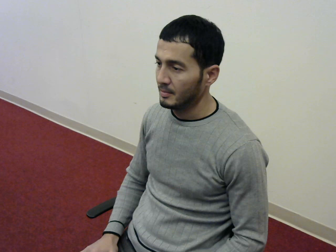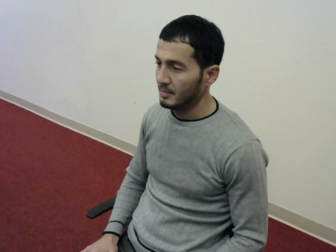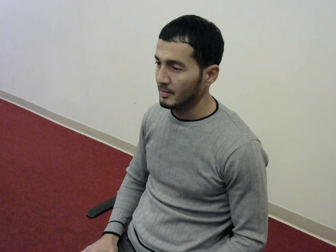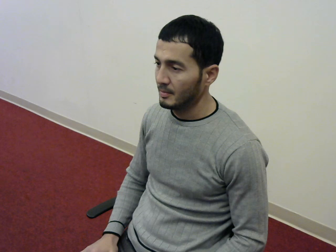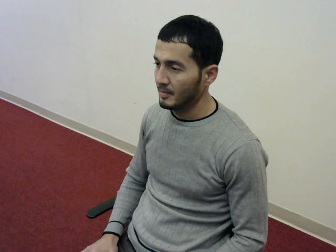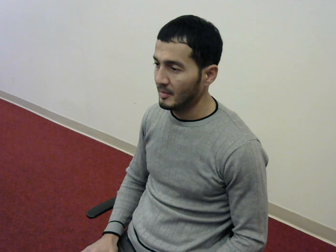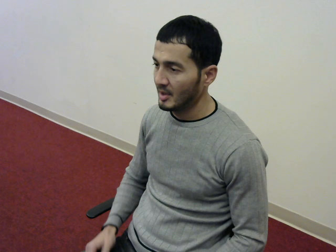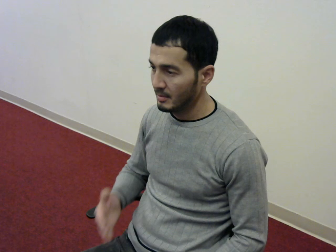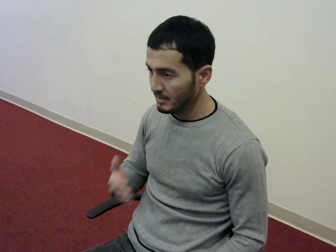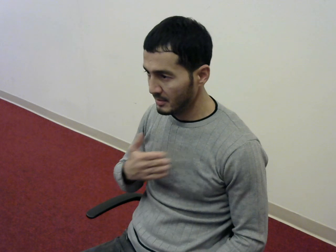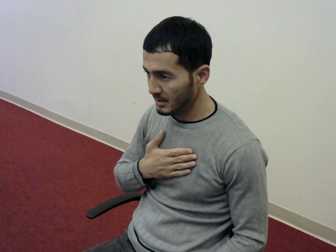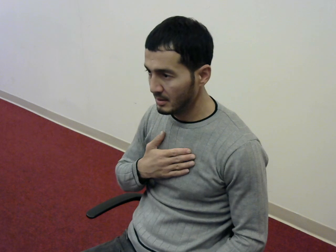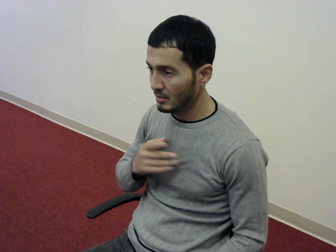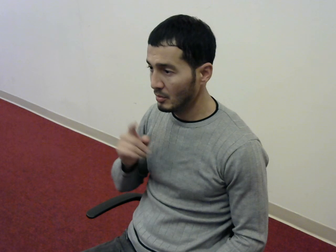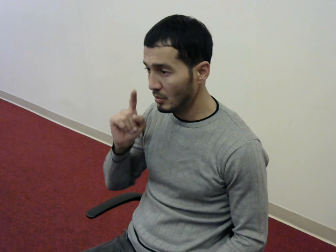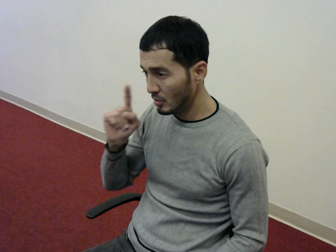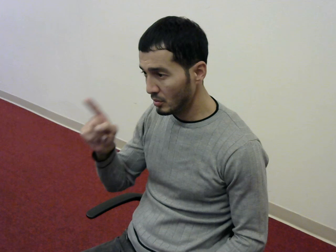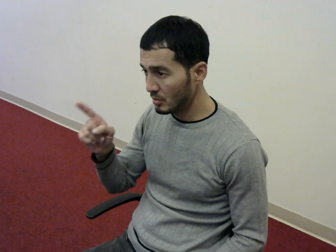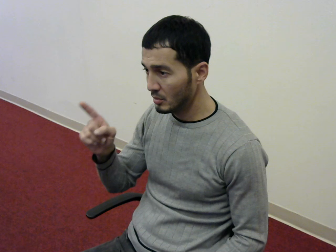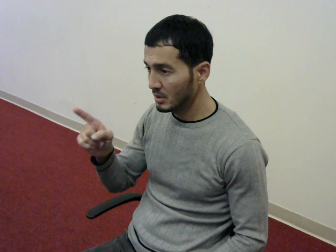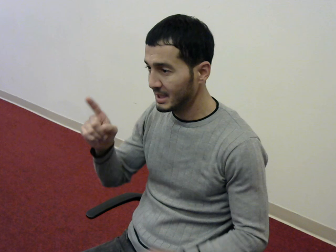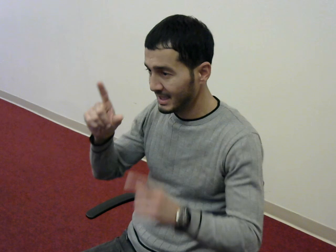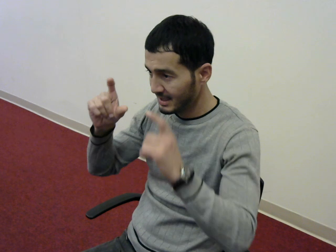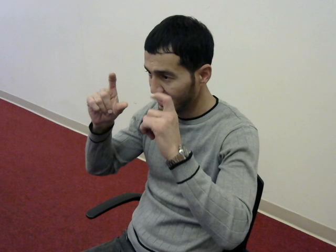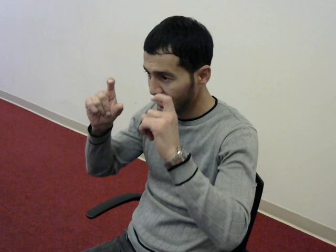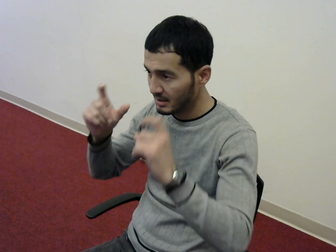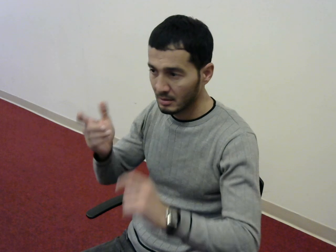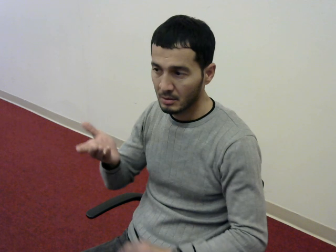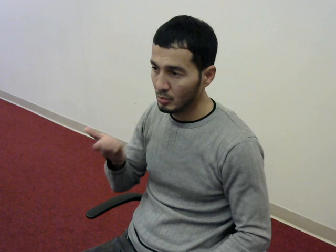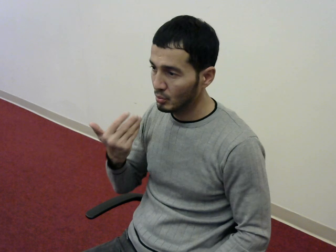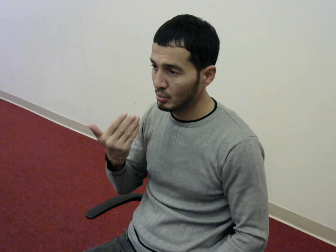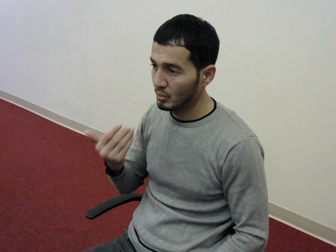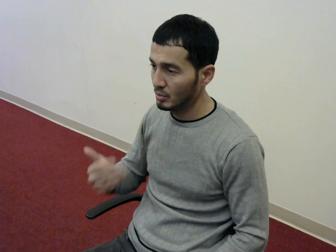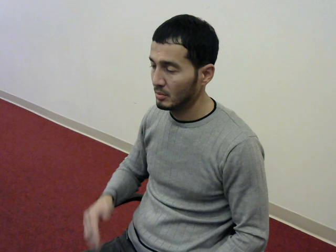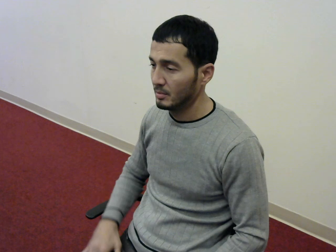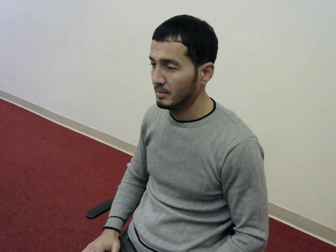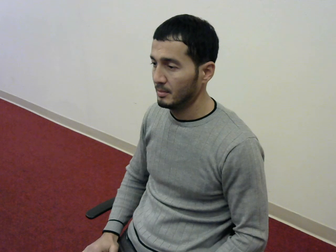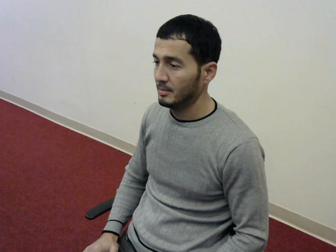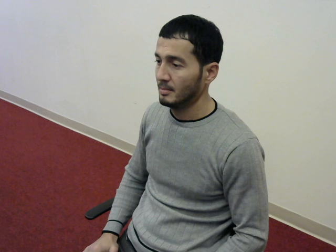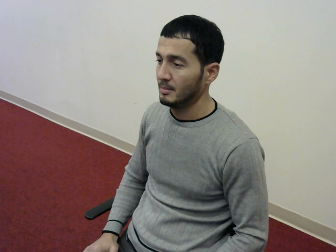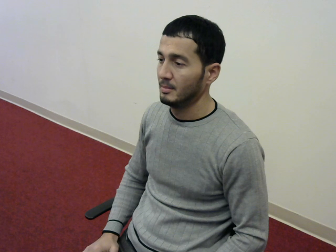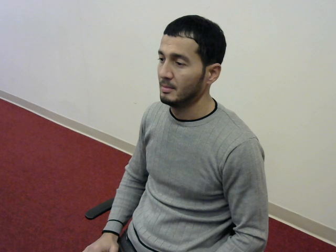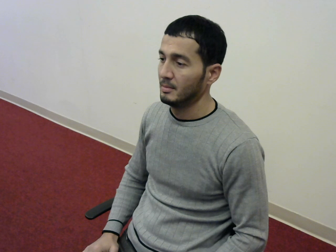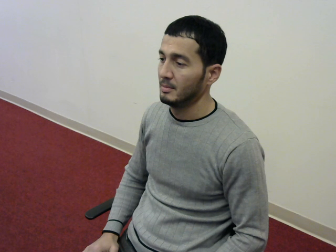Məndə onun şəkli yoxdur